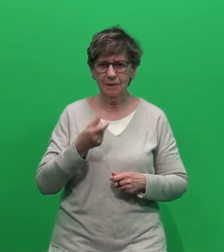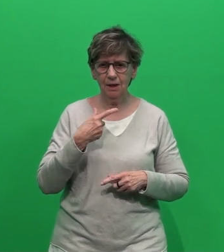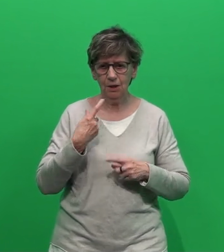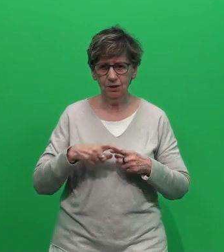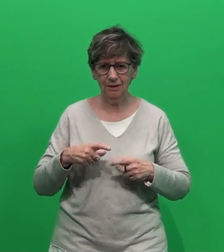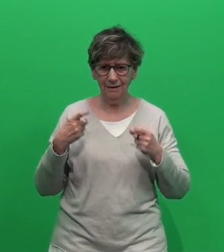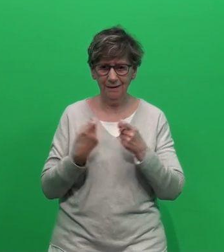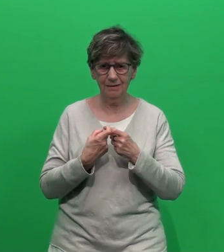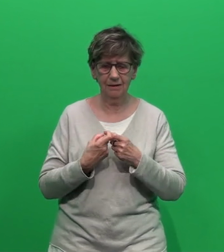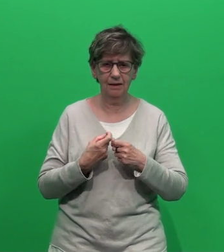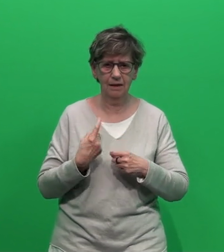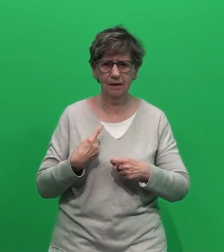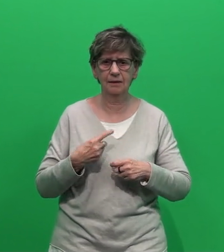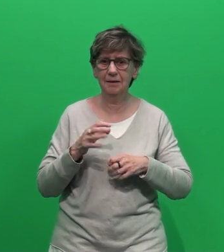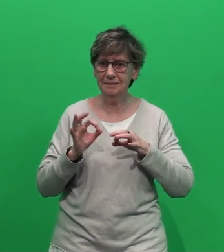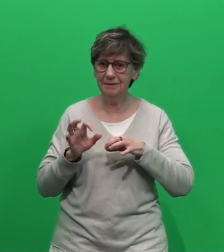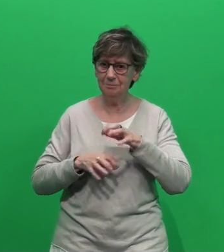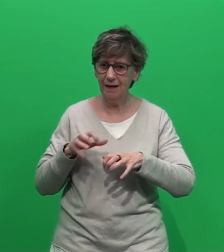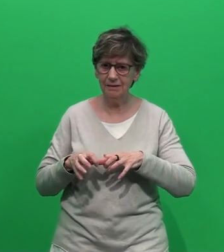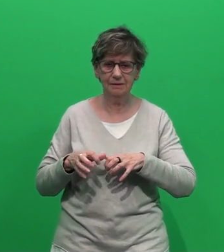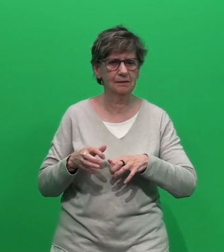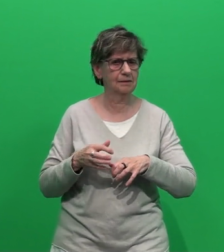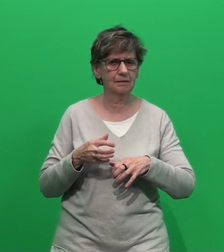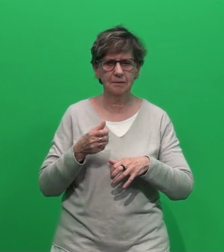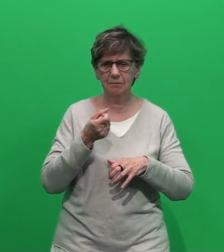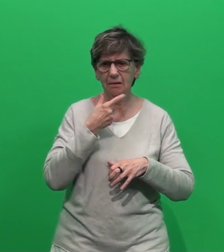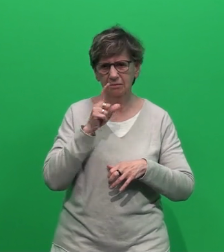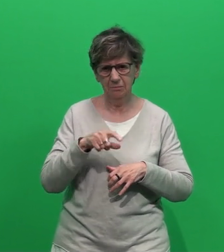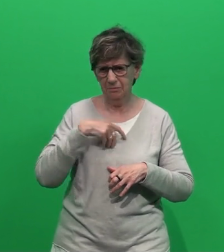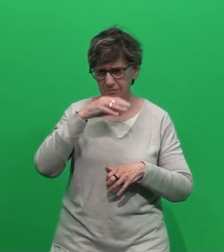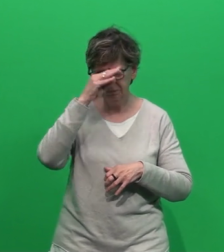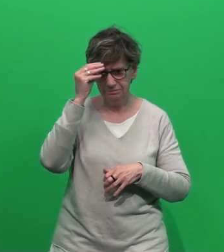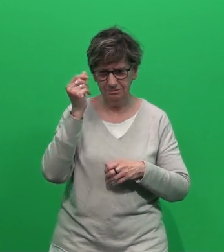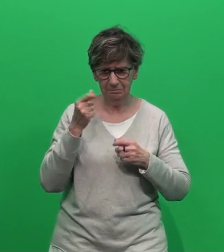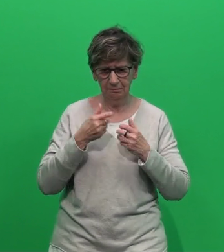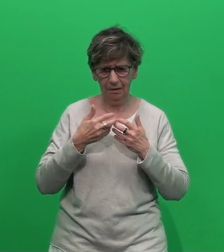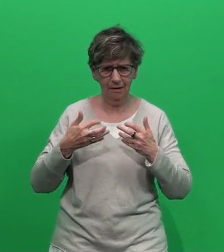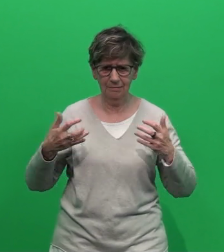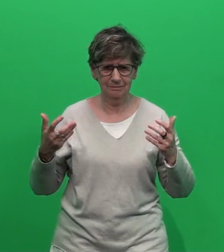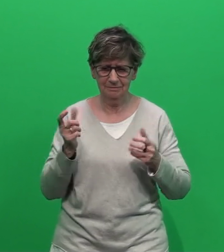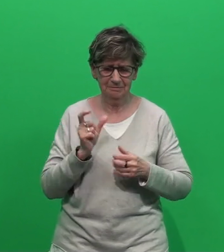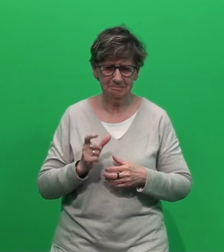Prenc unes altres pastilles per l'al·lèrgia als animals, són pastilles però també he oblidat el nom, és molt llarg.